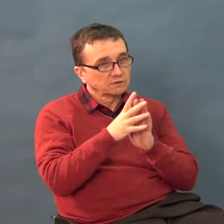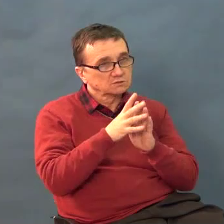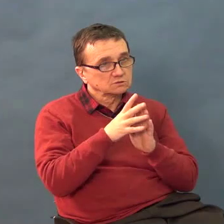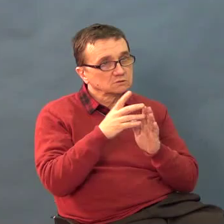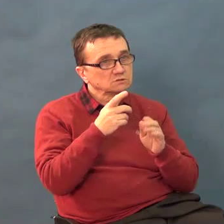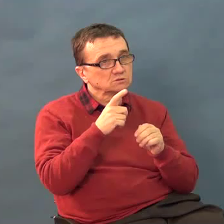Dziewiętnasta?